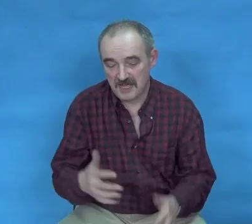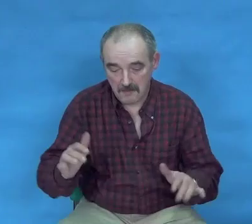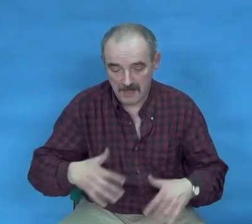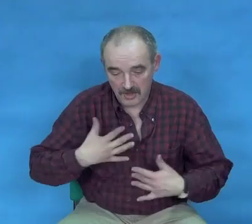Pada deszcz.